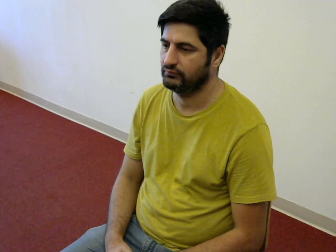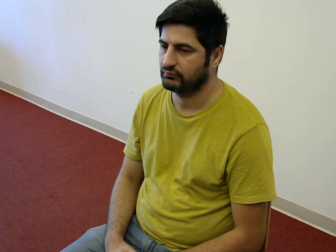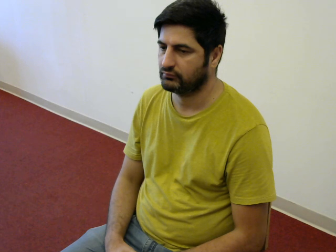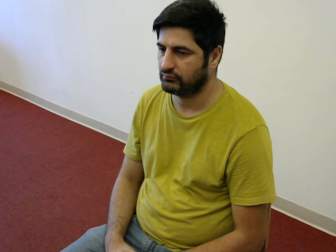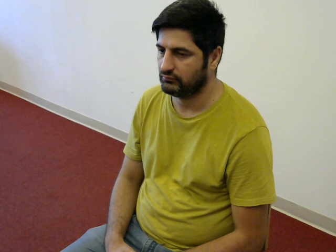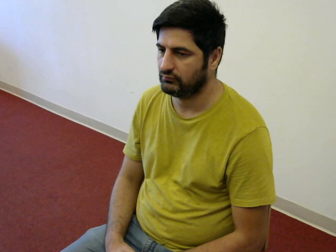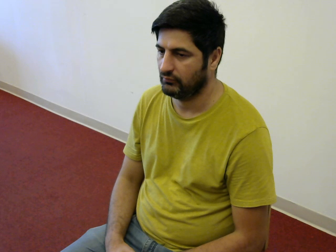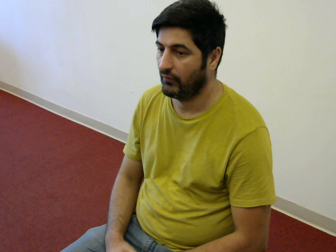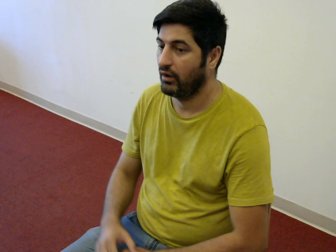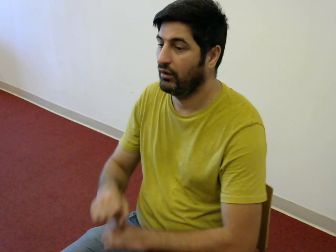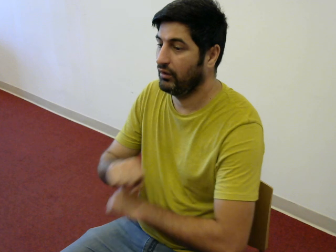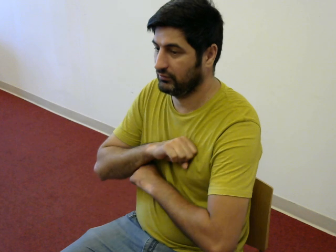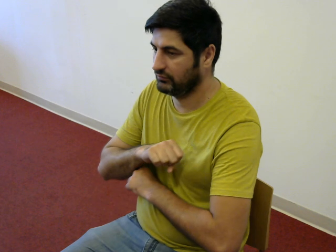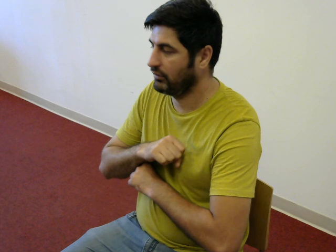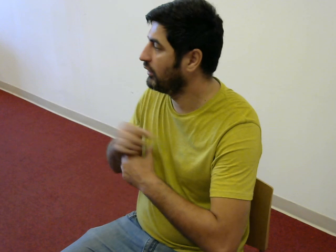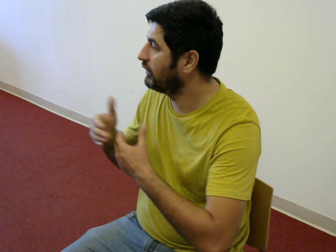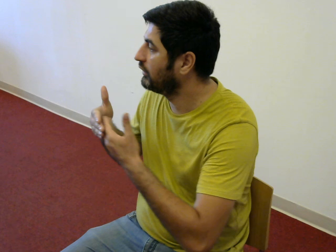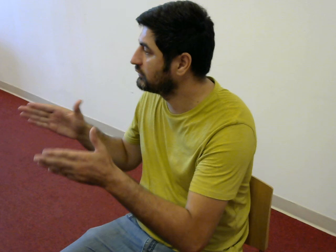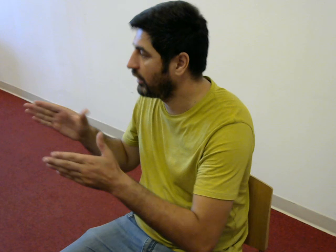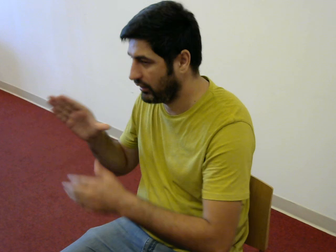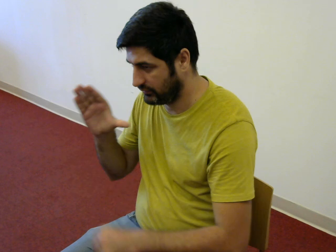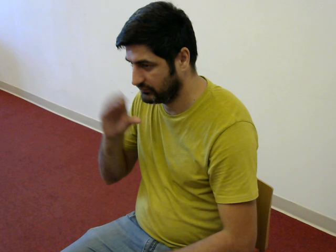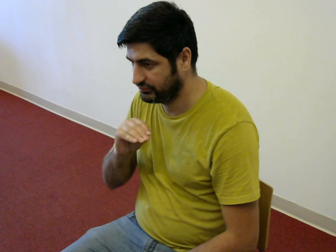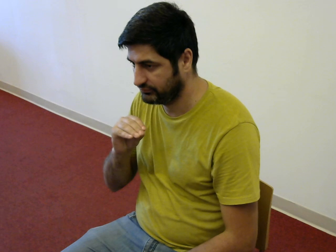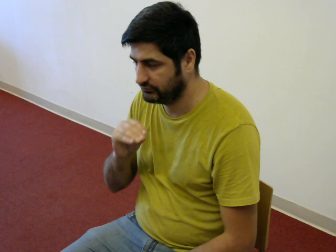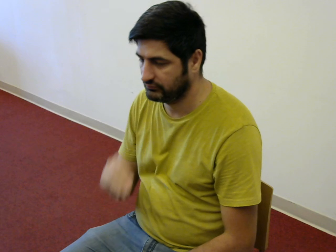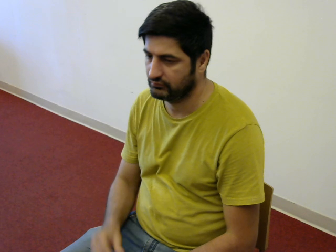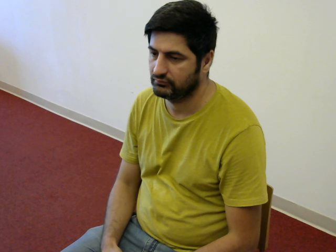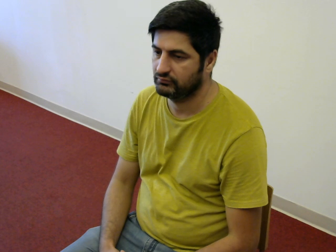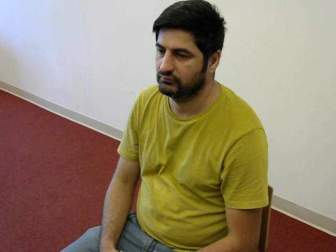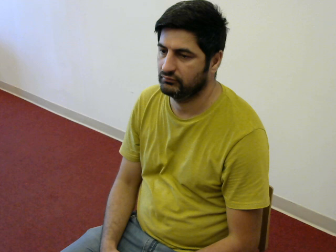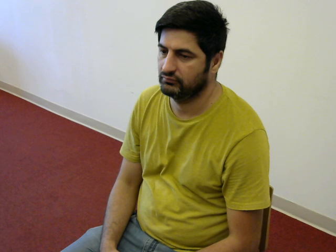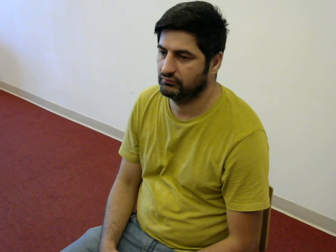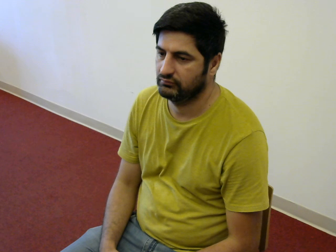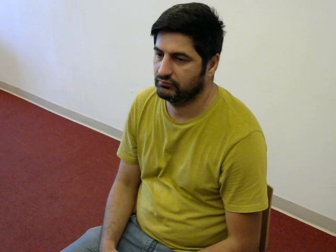Pəncərəni aça bilərsinizmi?